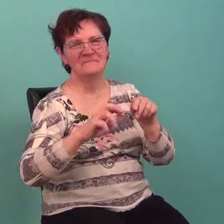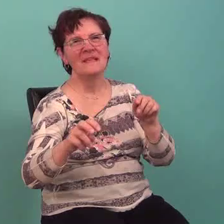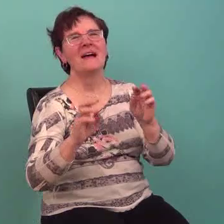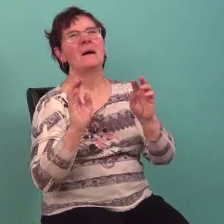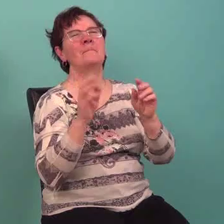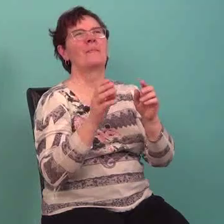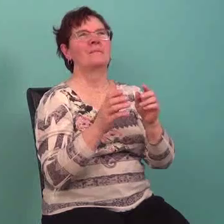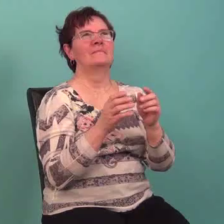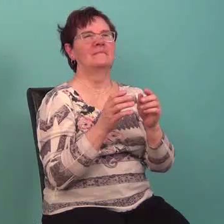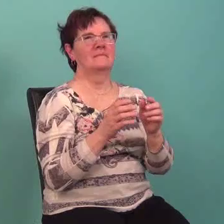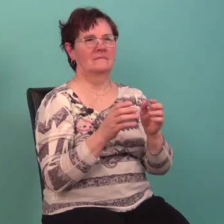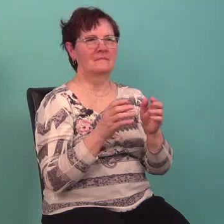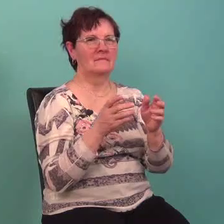Potem...